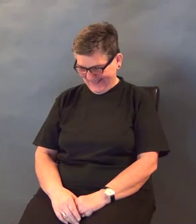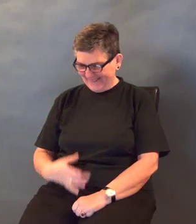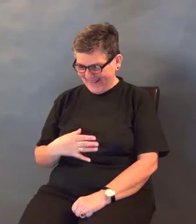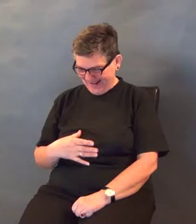Wolne.